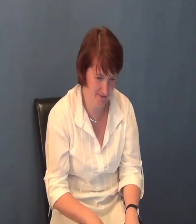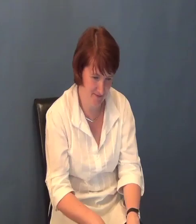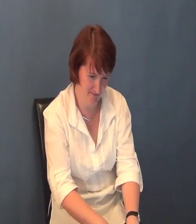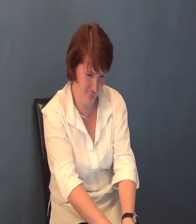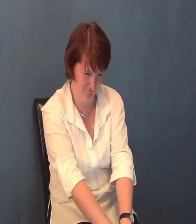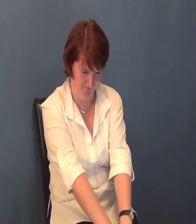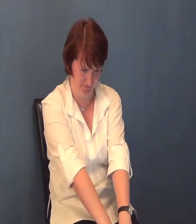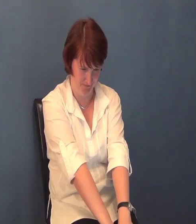Nie potrafię.